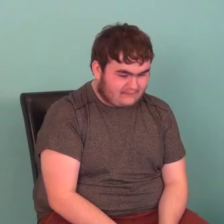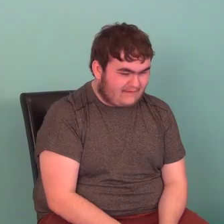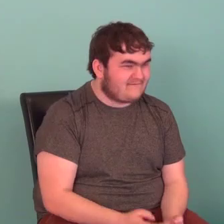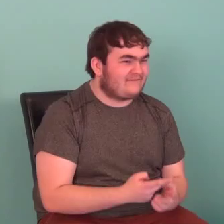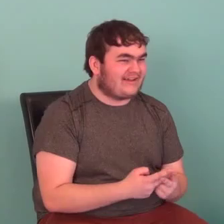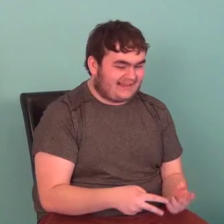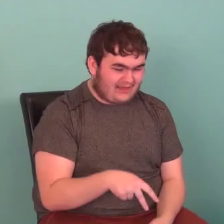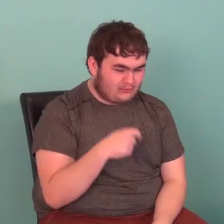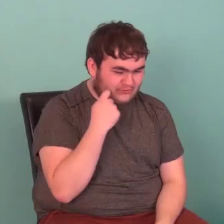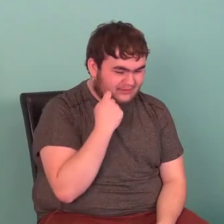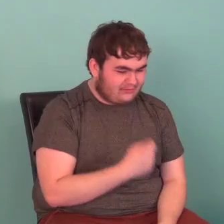Wizyta u dziadka.